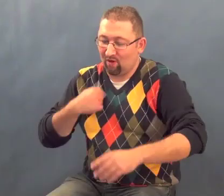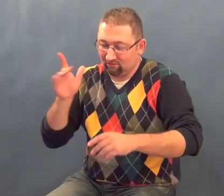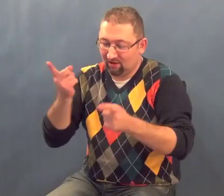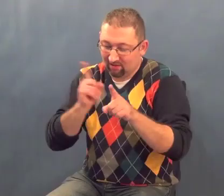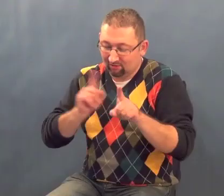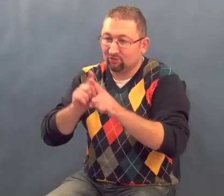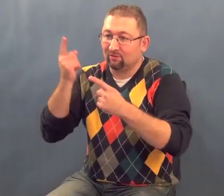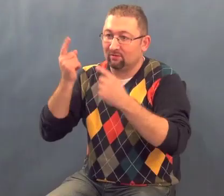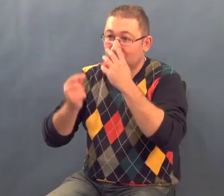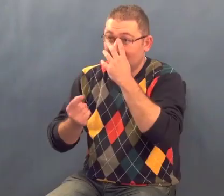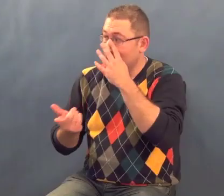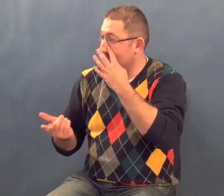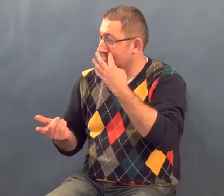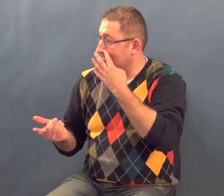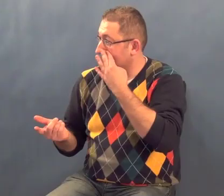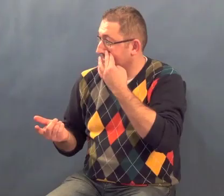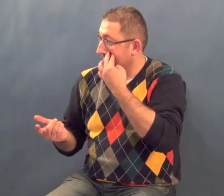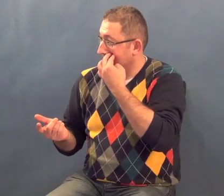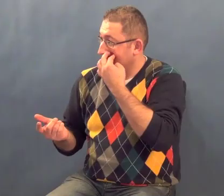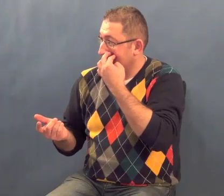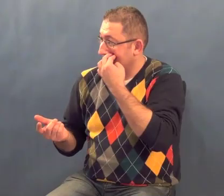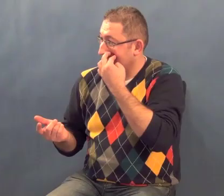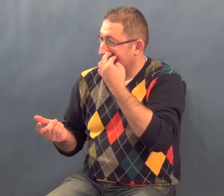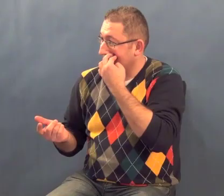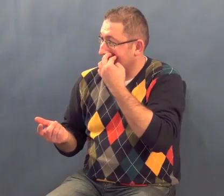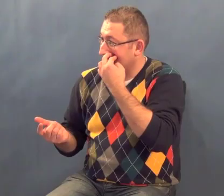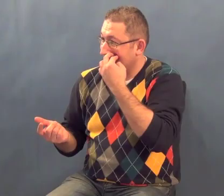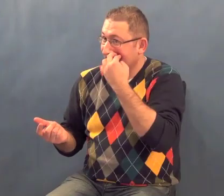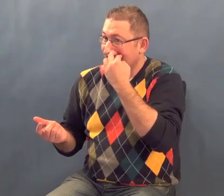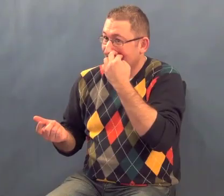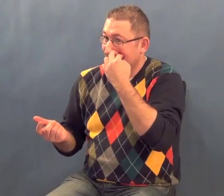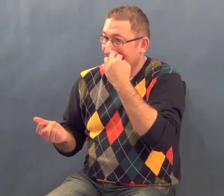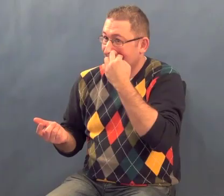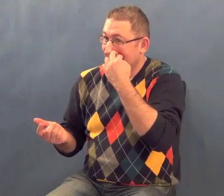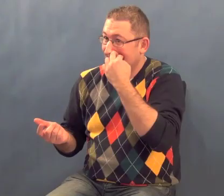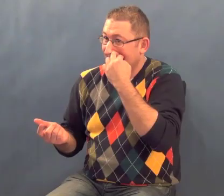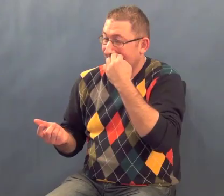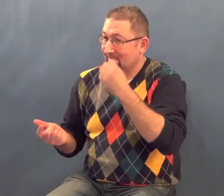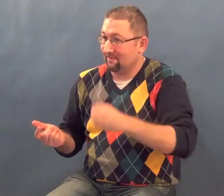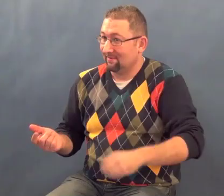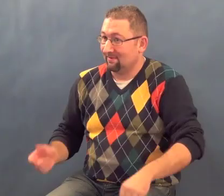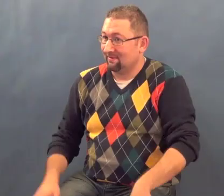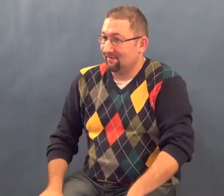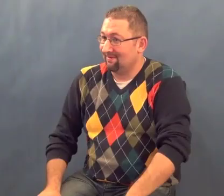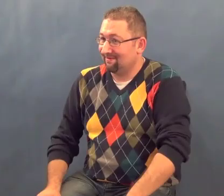Właśnie, ja też myślę.